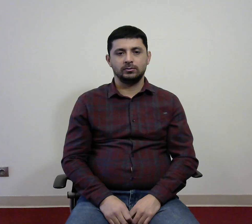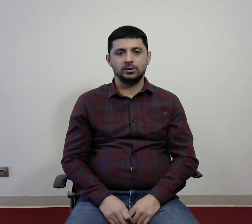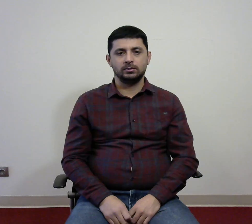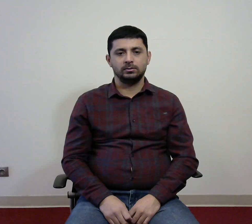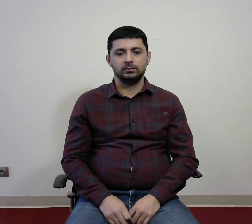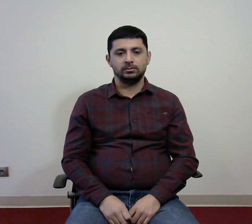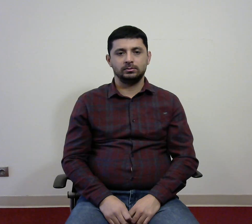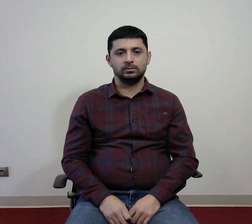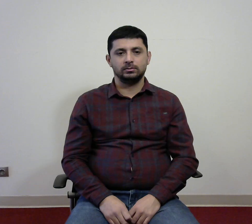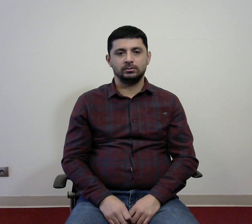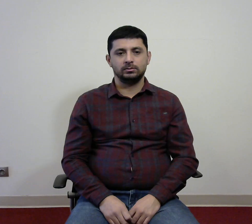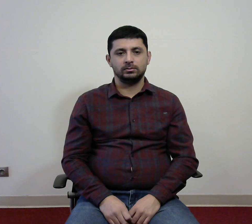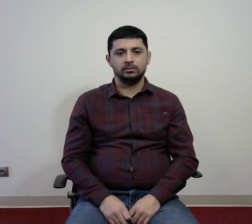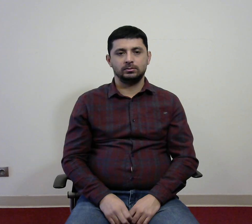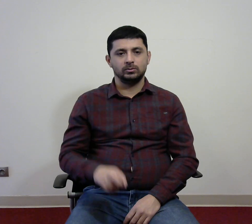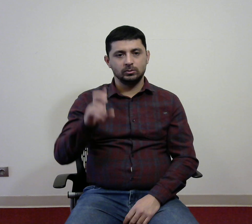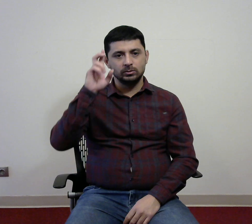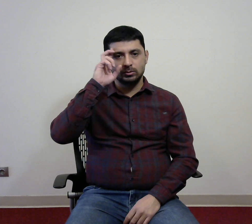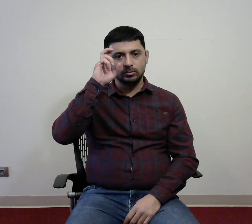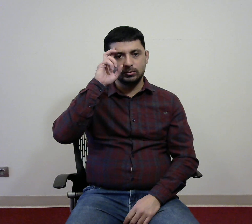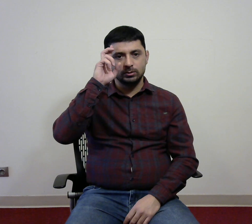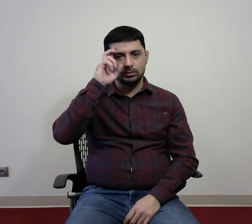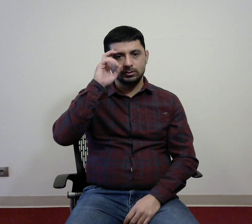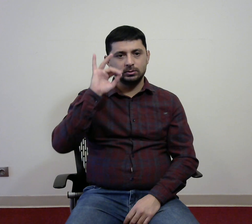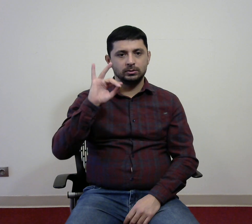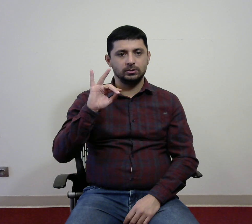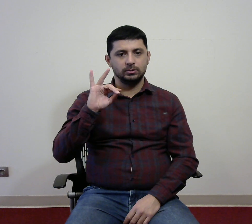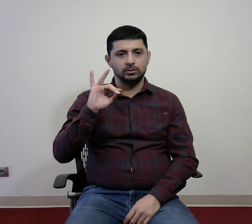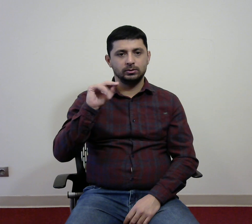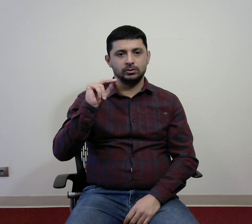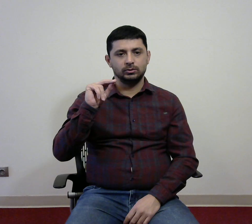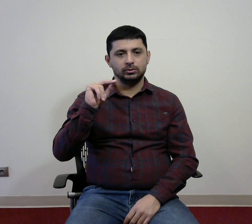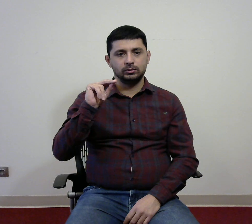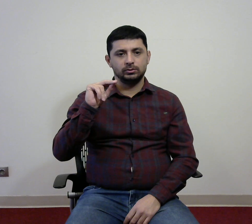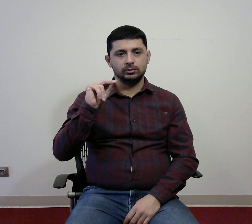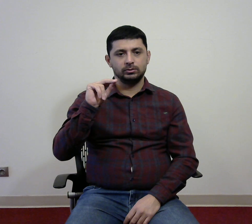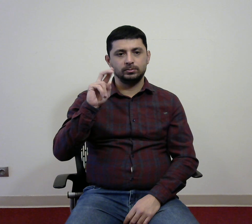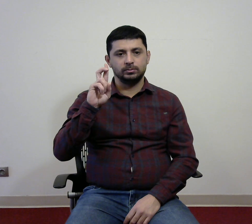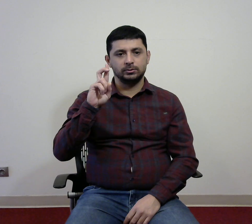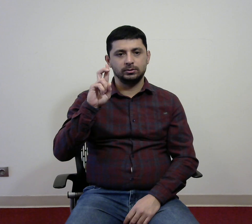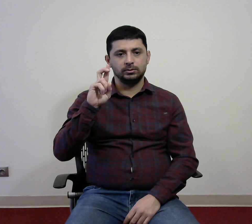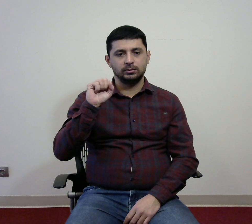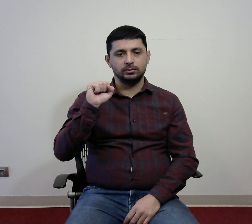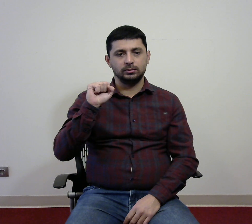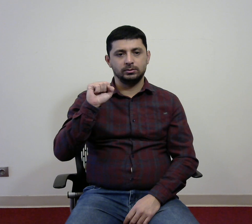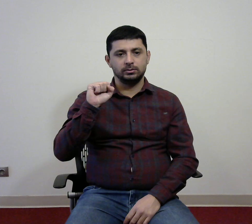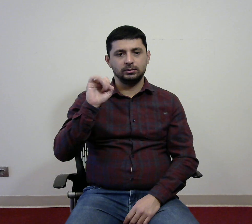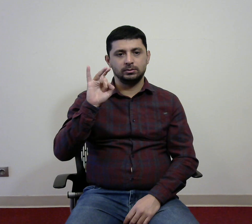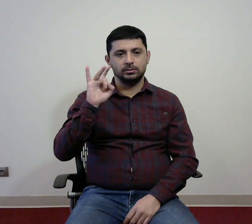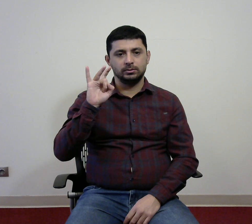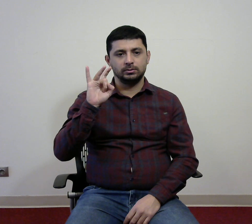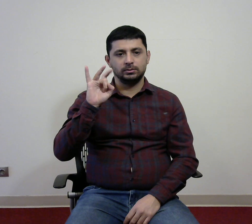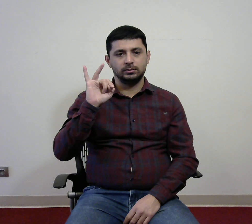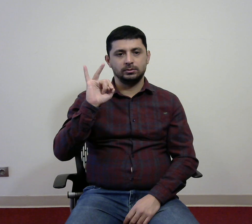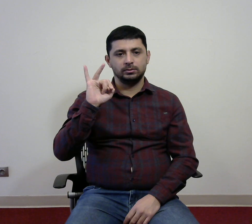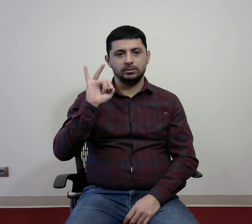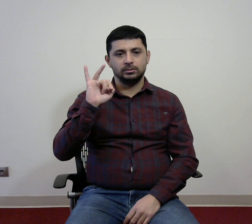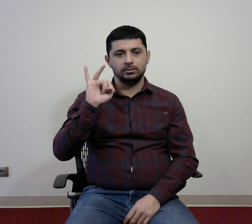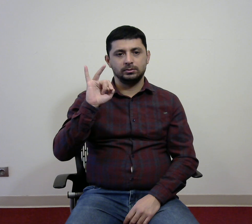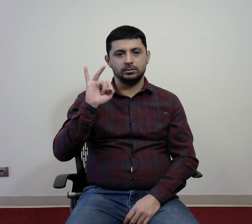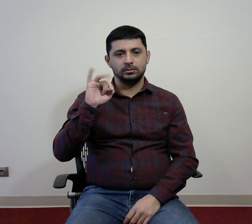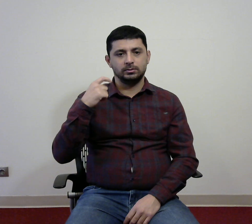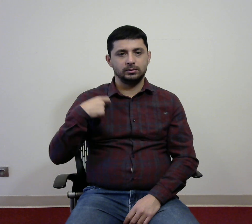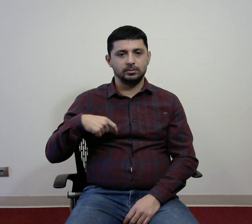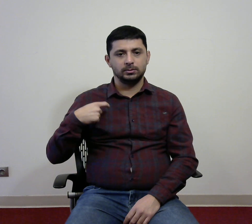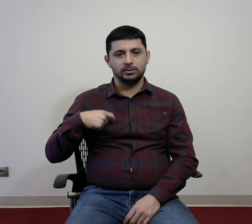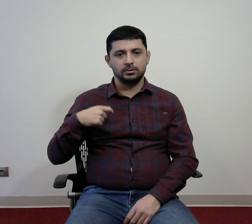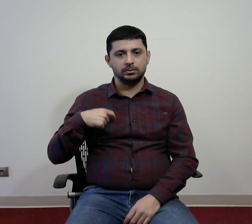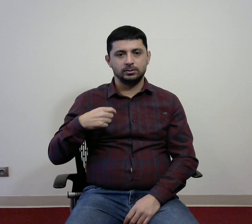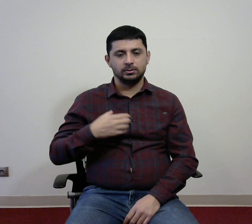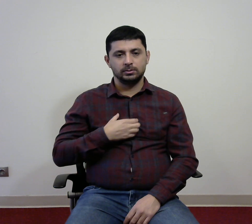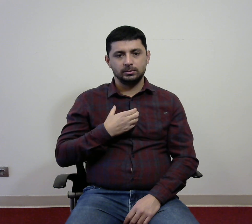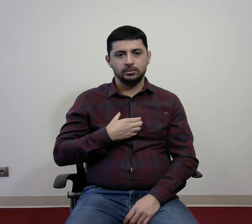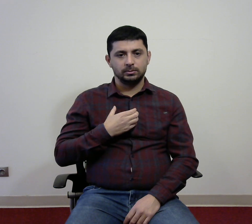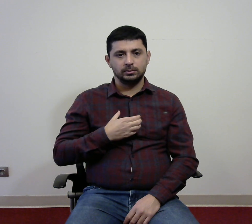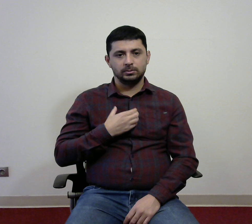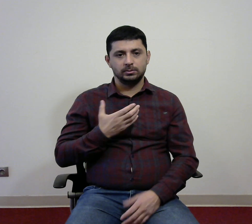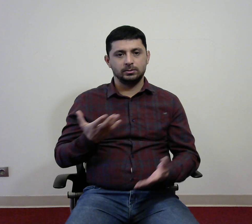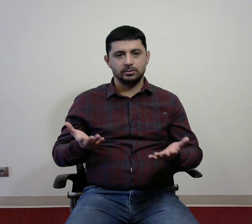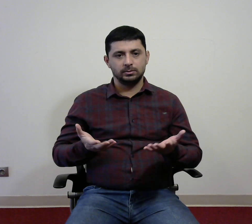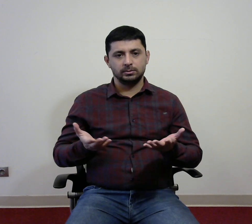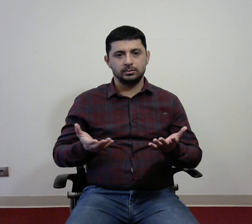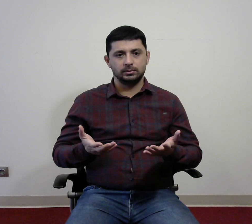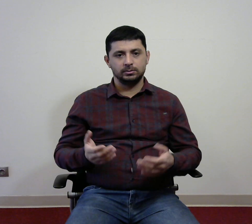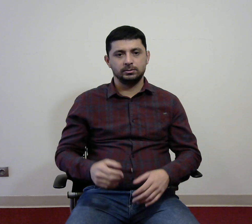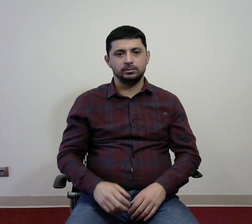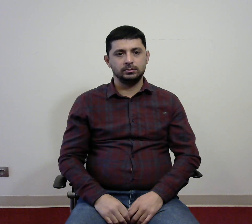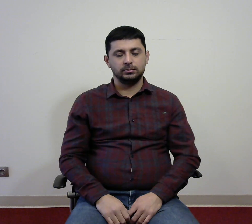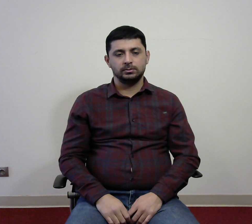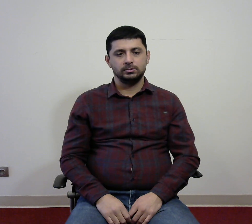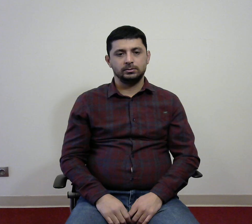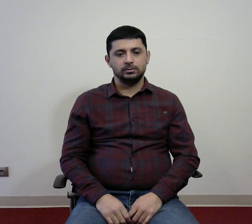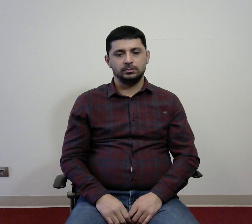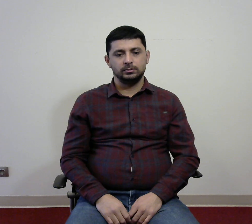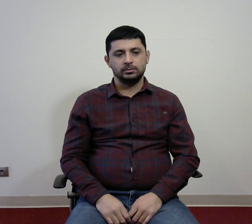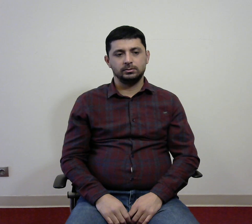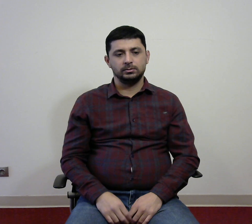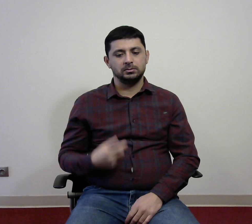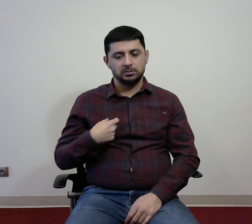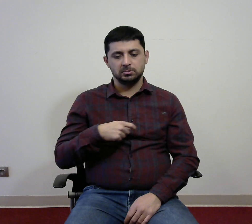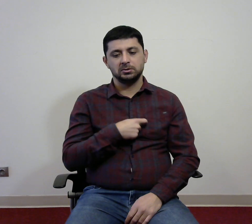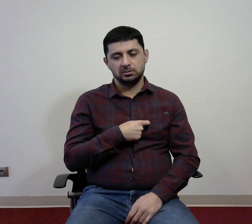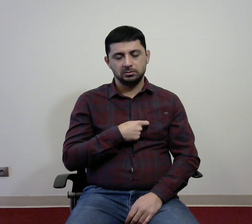Dövlət icbari şəxsi sığorta nədir?